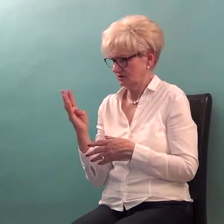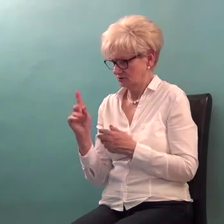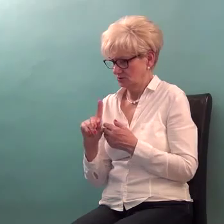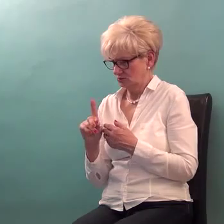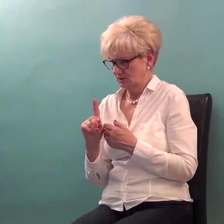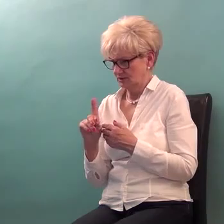Numer...